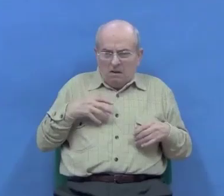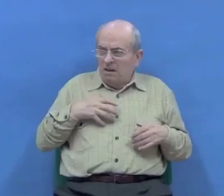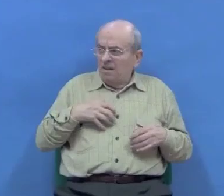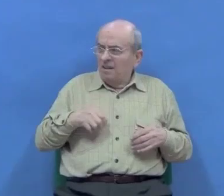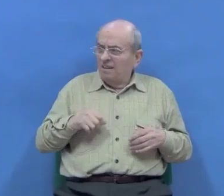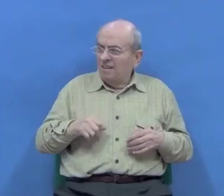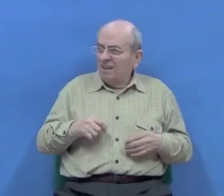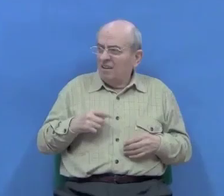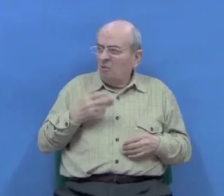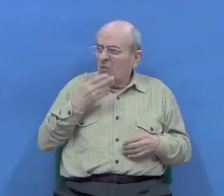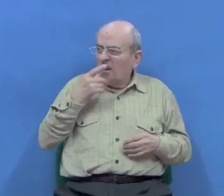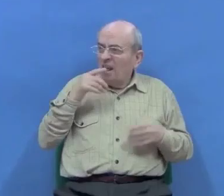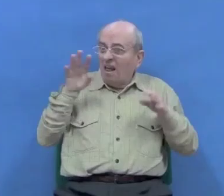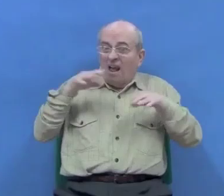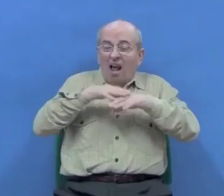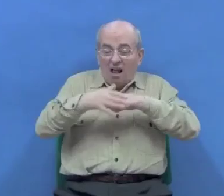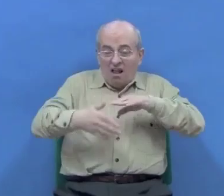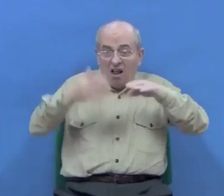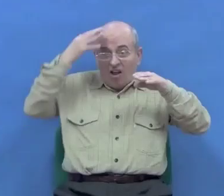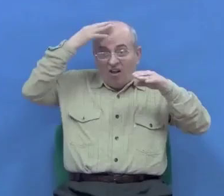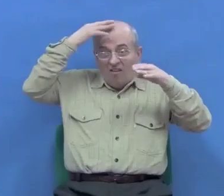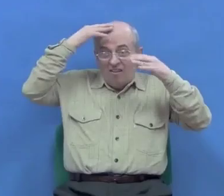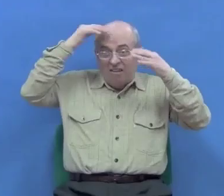Przestraszył się, bo był cały, razem z głową w ubraniu.